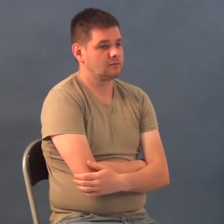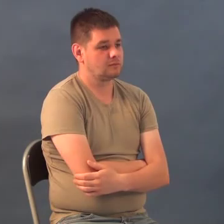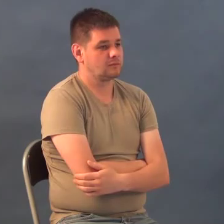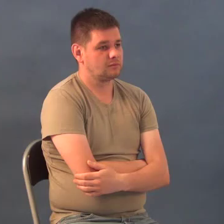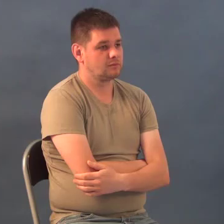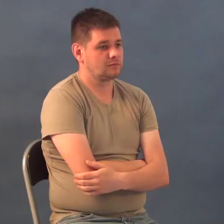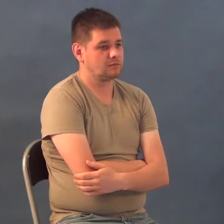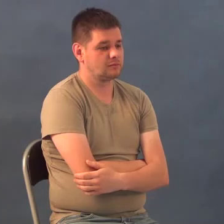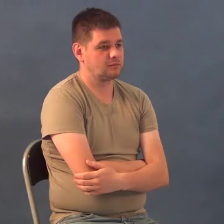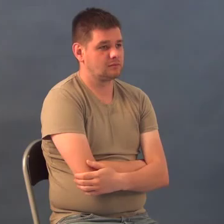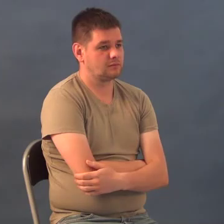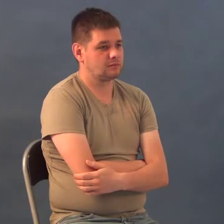Też pracuję.